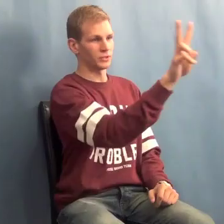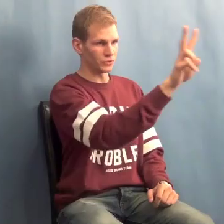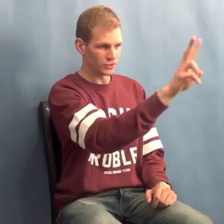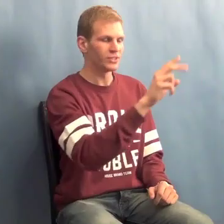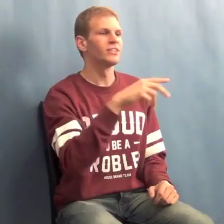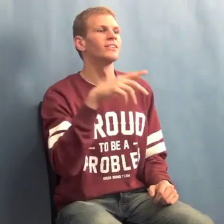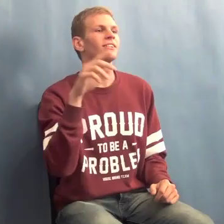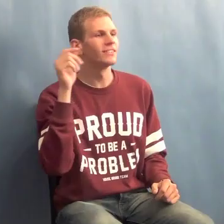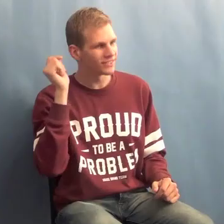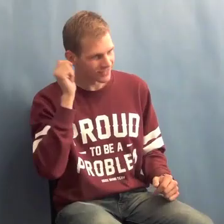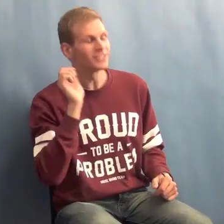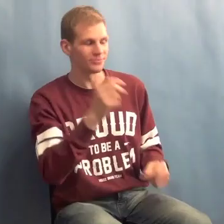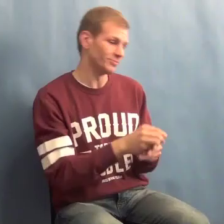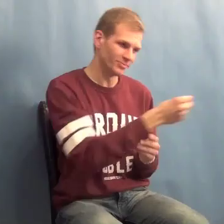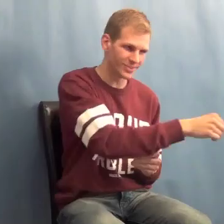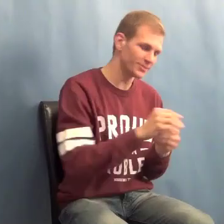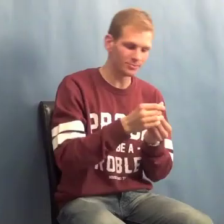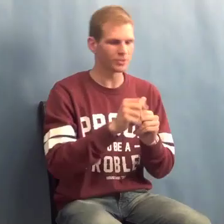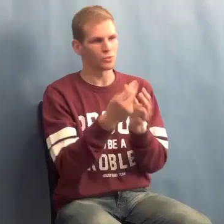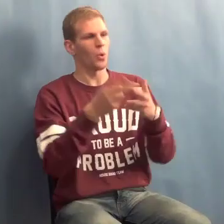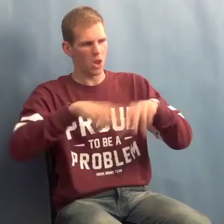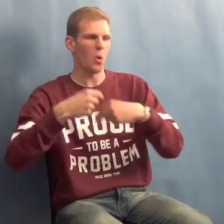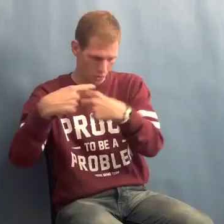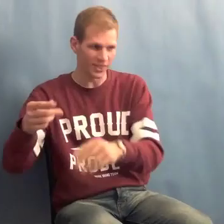Kobieta dała mu wynagrodzenie, on zwrócił jej resztę.